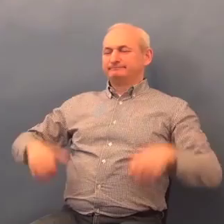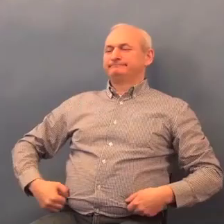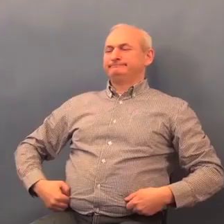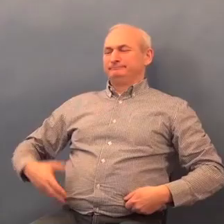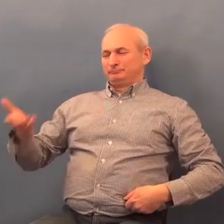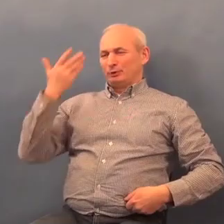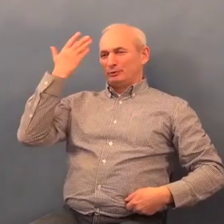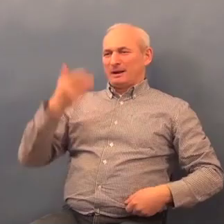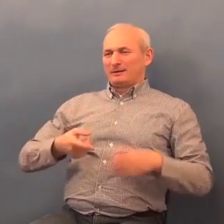Myszka mówi: proszę bardzo, strzelaj!